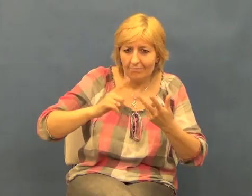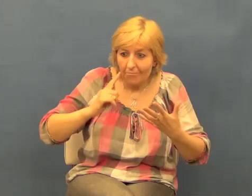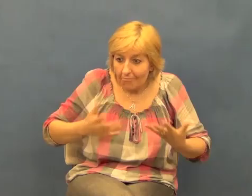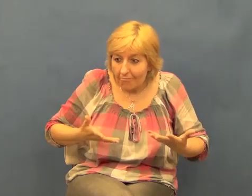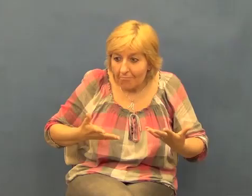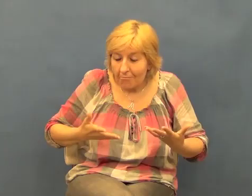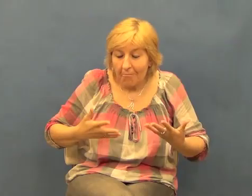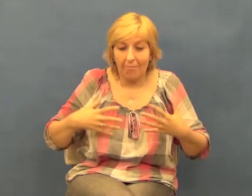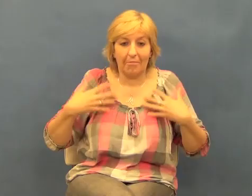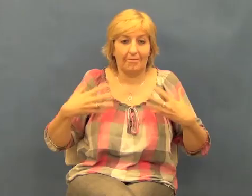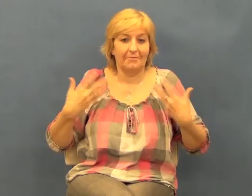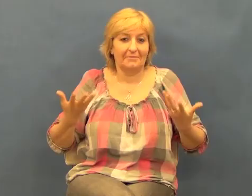Chłopak był bardzo zdziwiony.